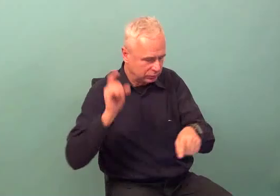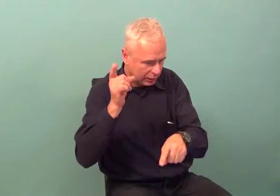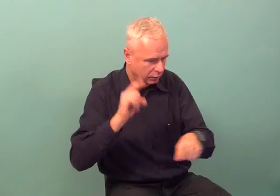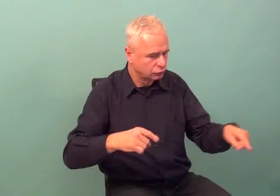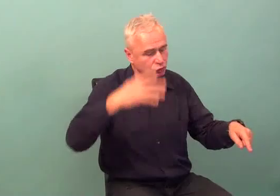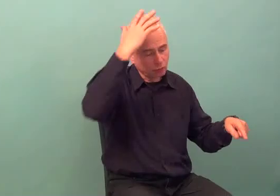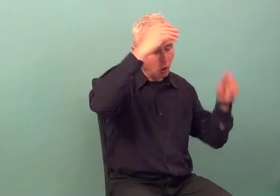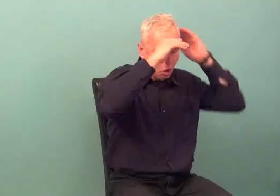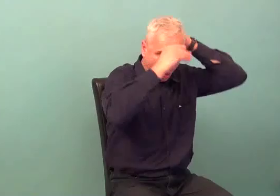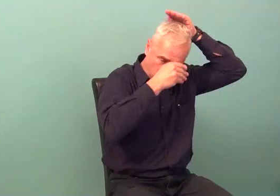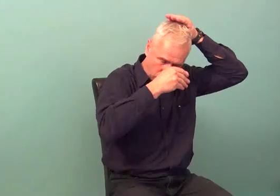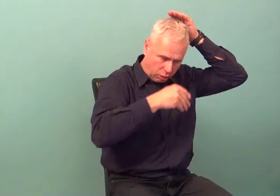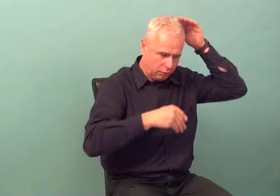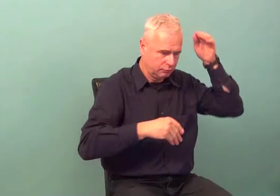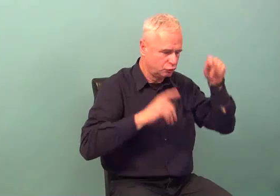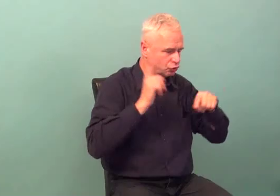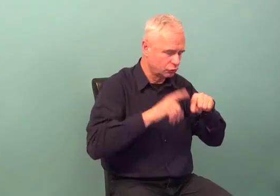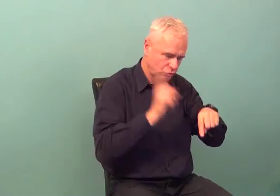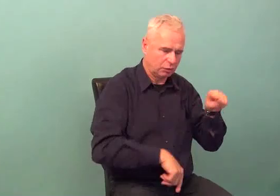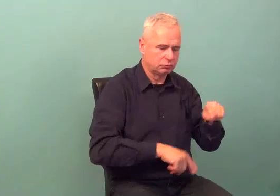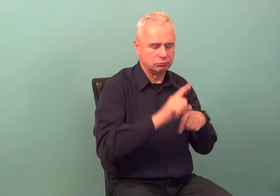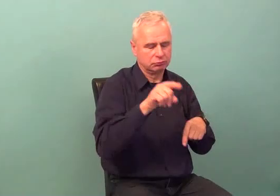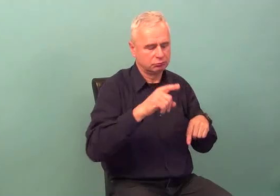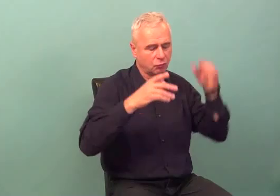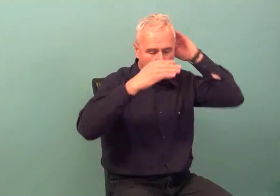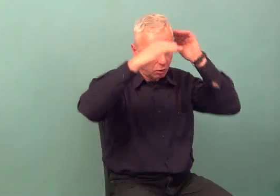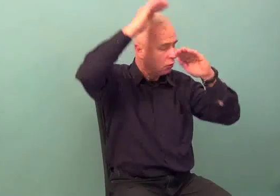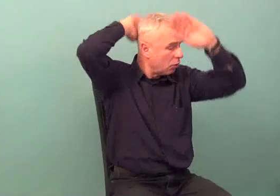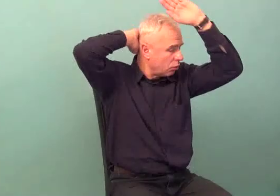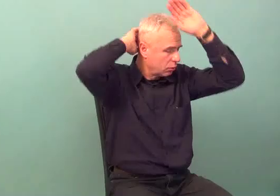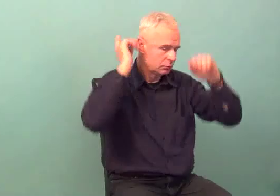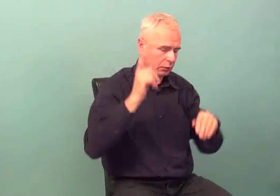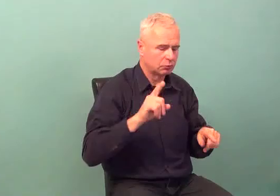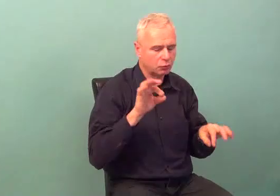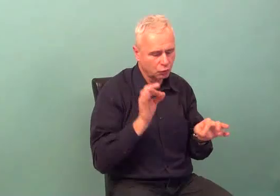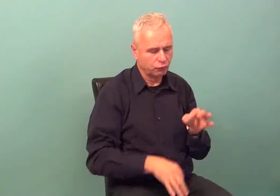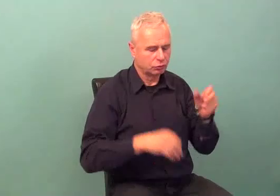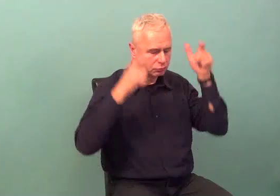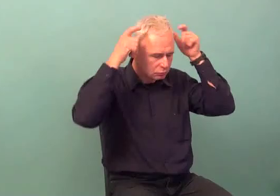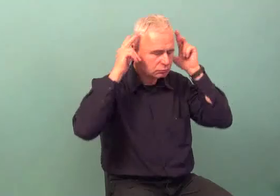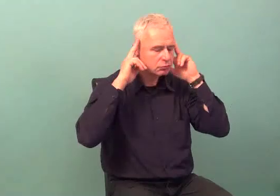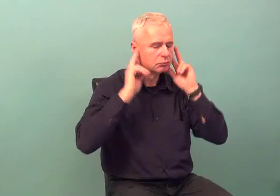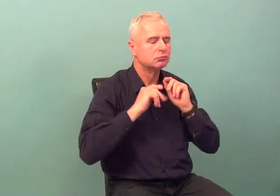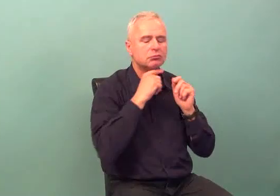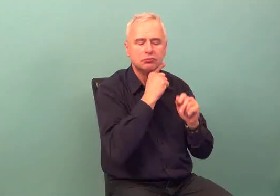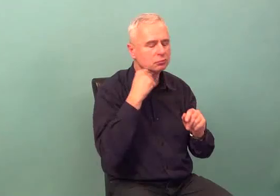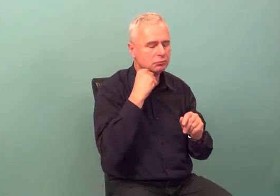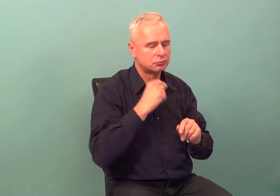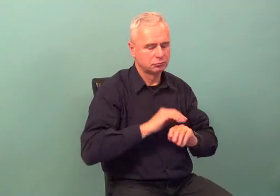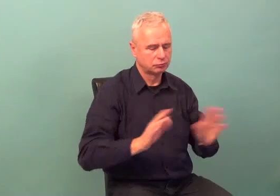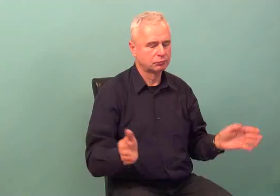Kask jest źle założony, więc obrazek jest przekreślony, ponieważ kask jest założony za nisko, a w drugim za wysoko do tyłu. Kask trzeba równo założyć, czyli pasek poprowadzić pomiędzy uszami, zapiąć pod brodą i już.